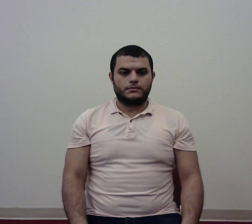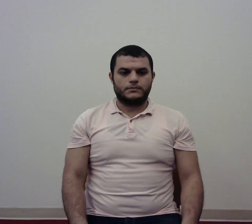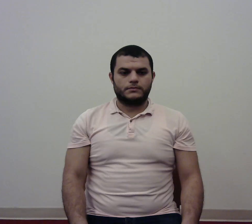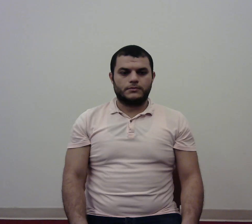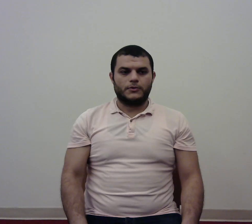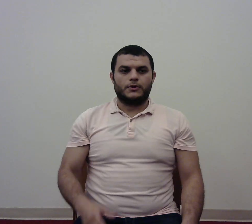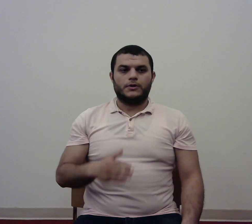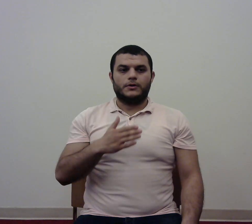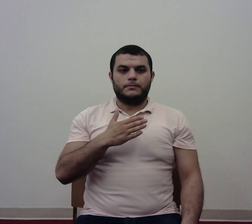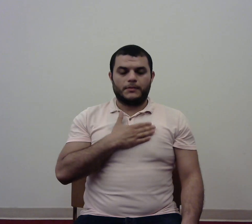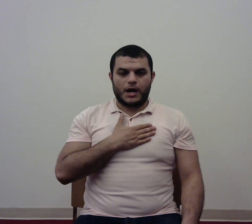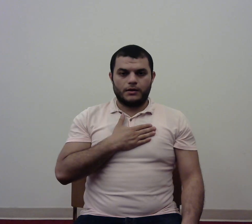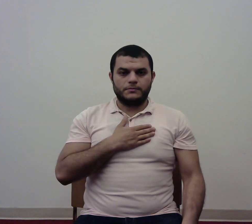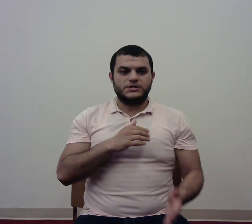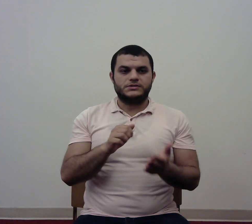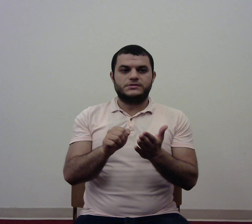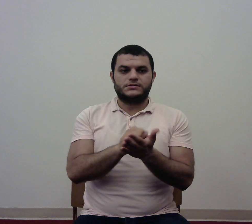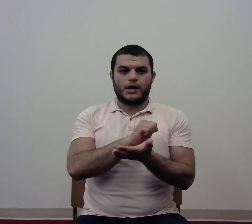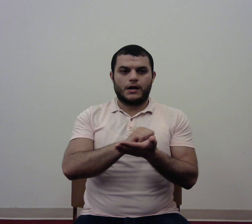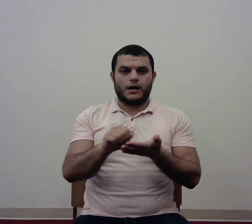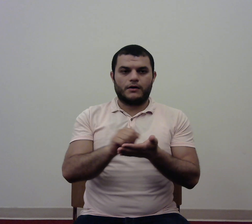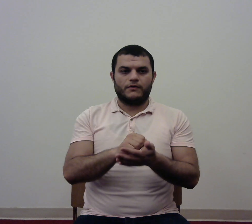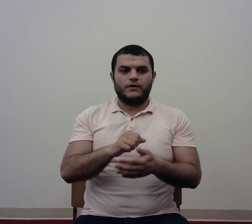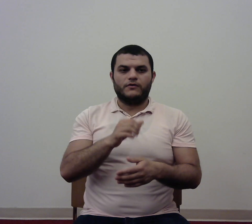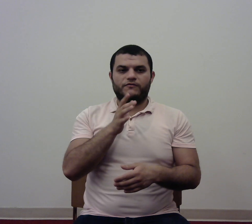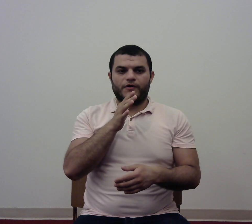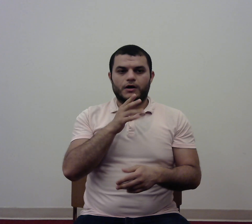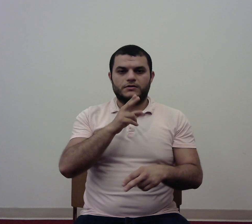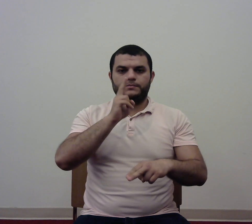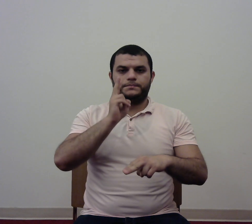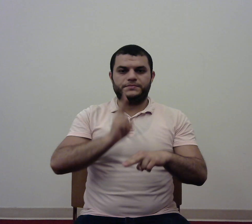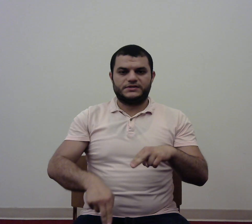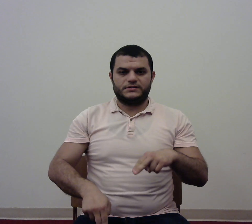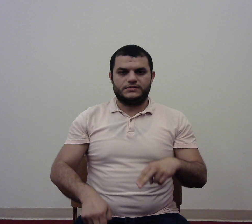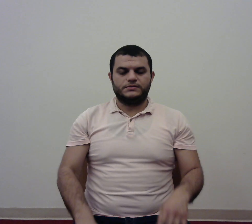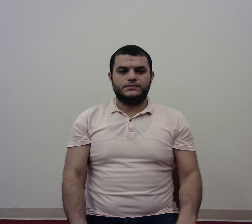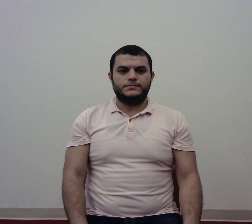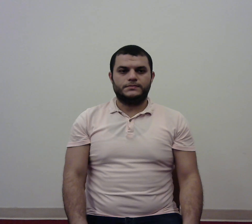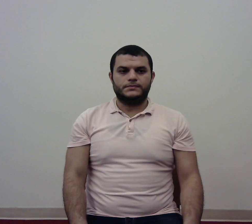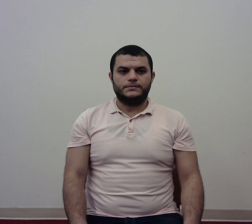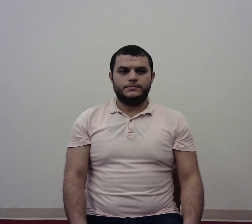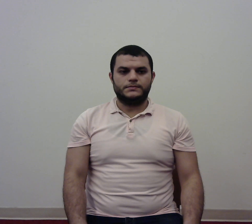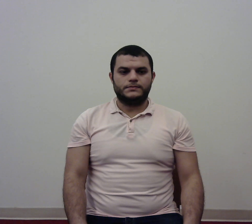Mənim sənədimin vaxtı bitib